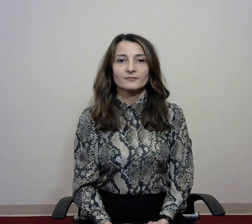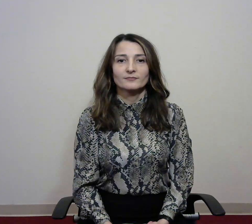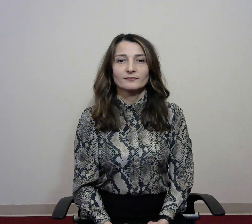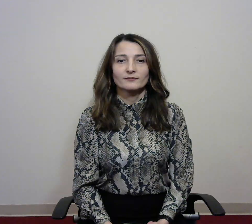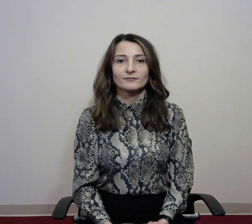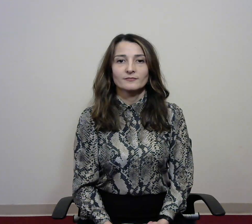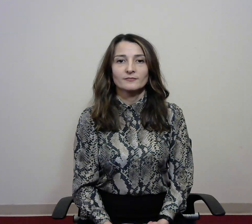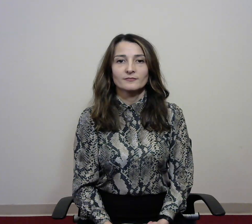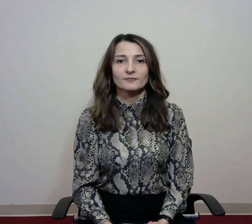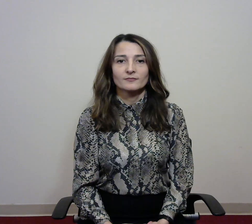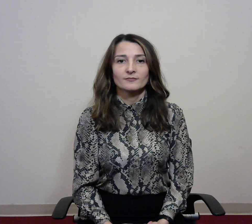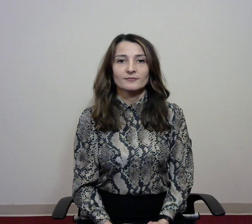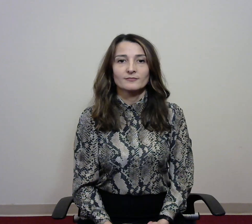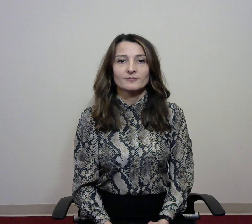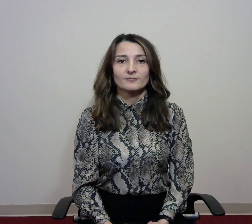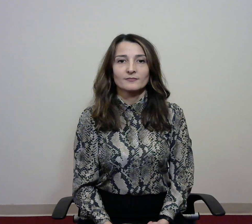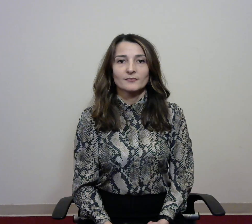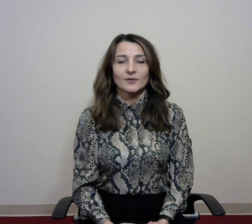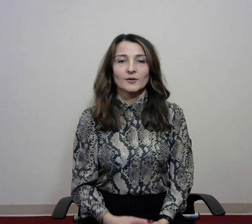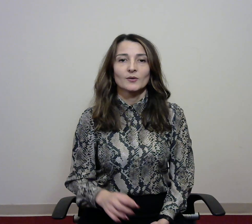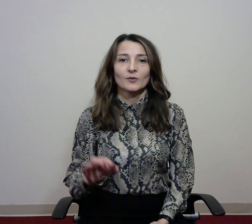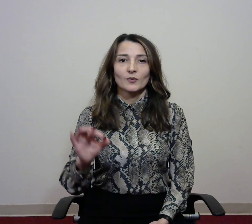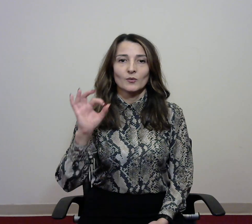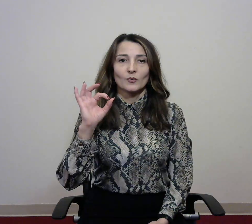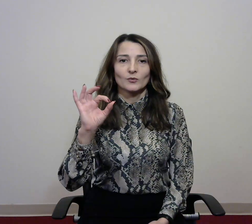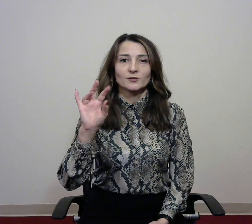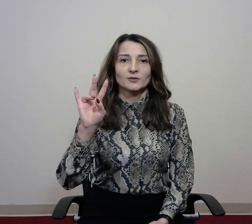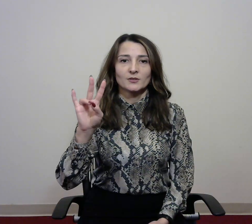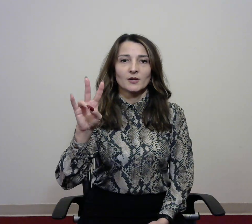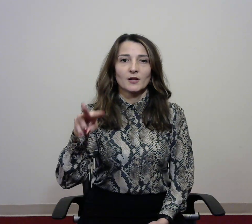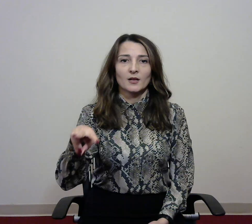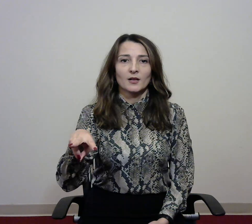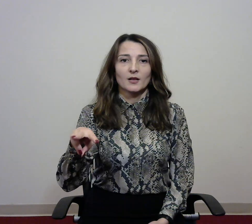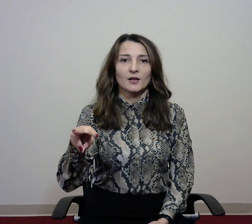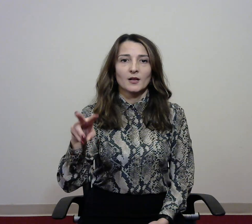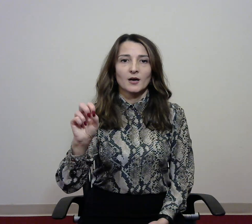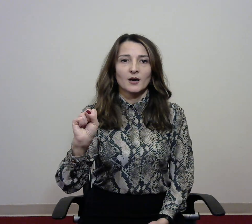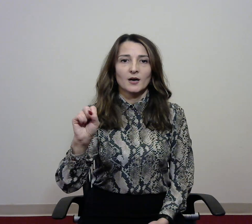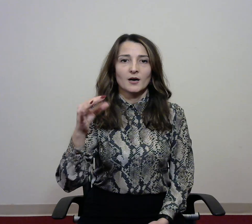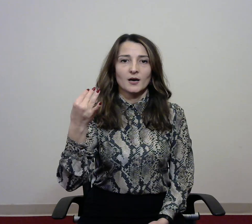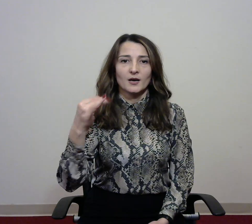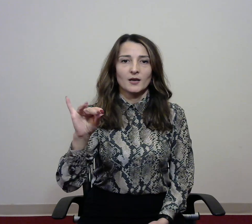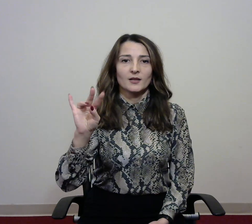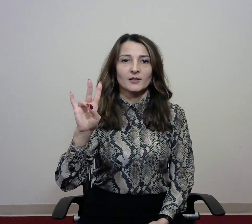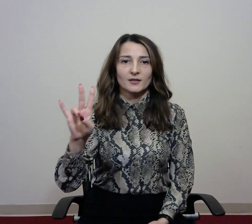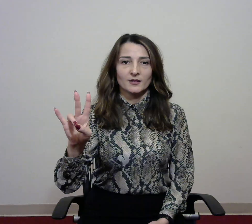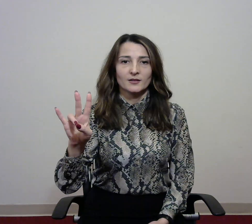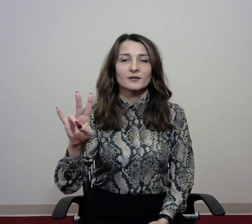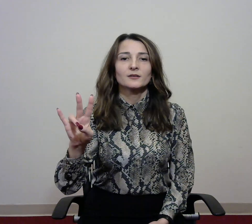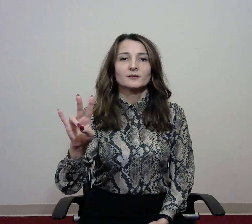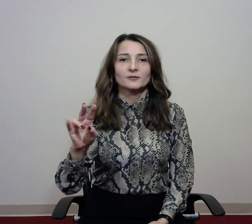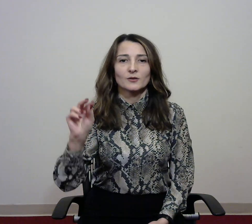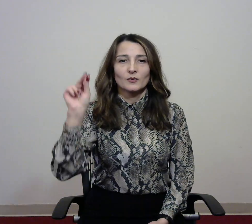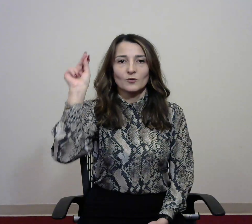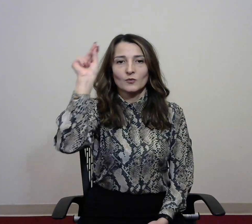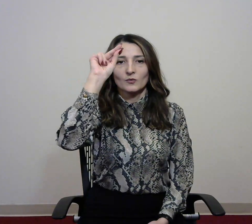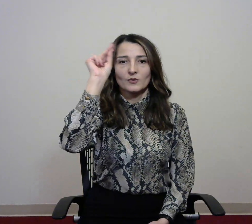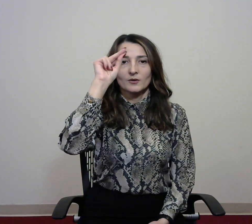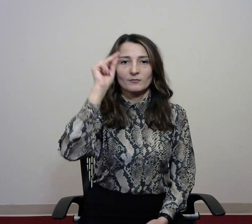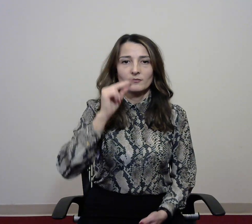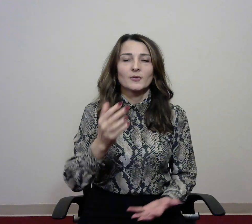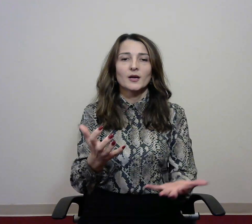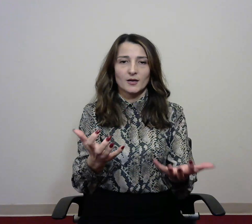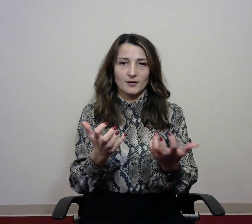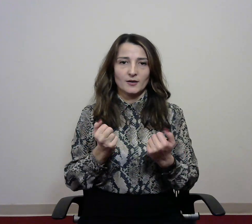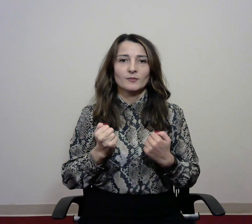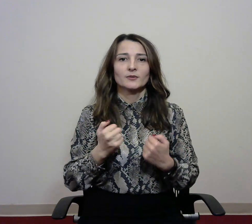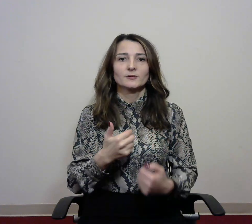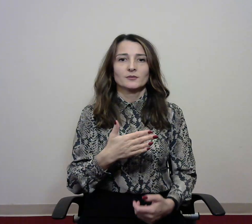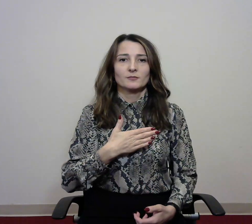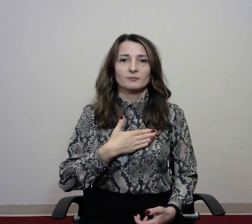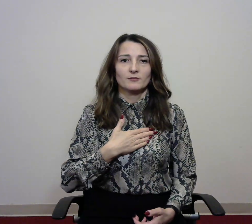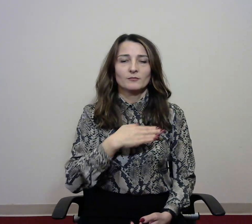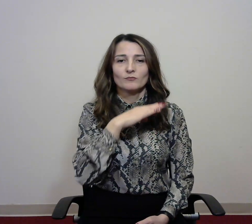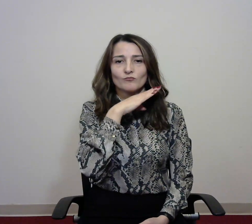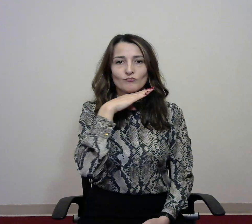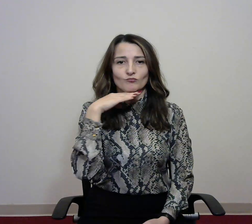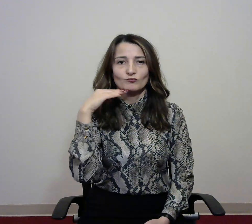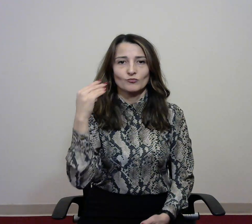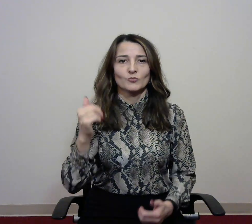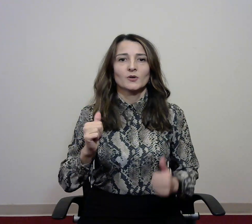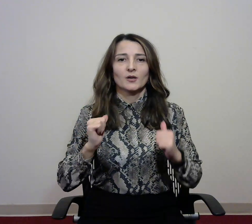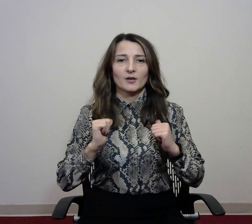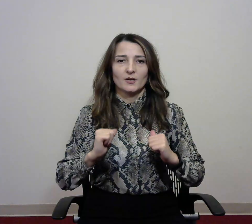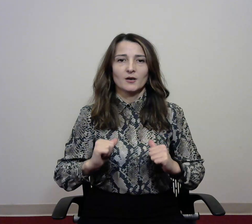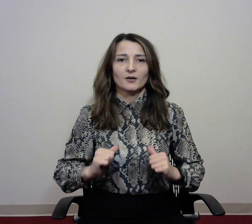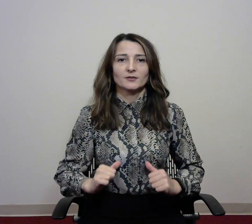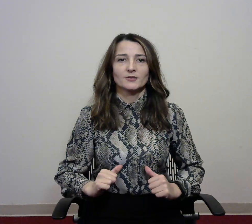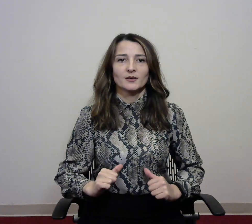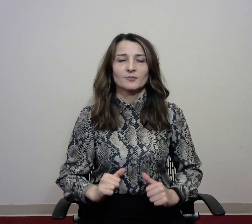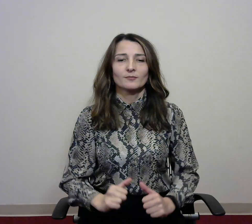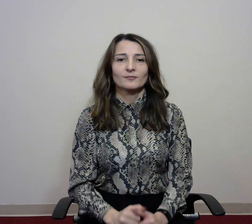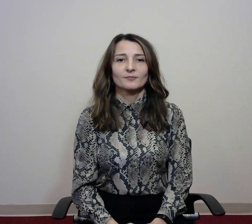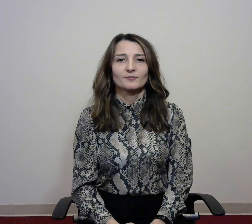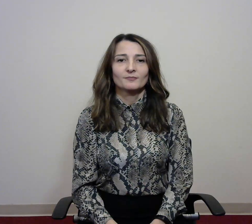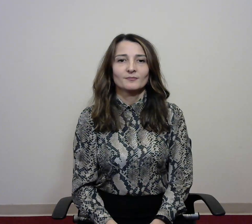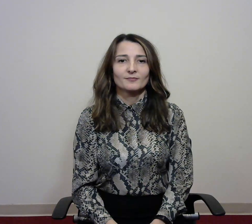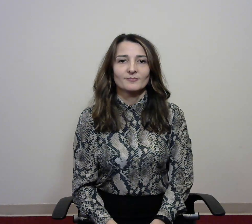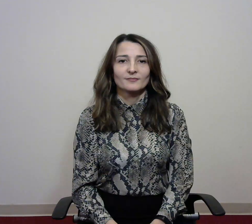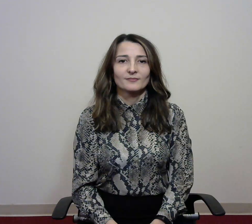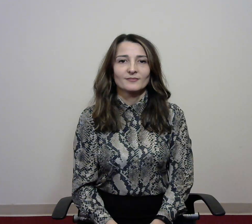Onlayn təhsil almaq mənə çox rahatdır